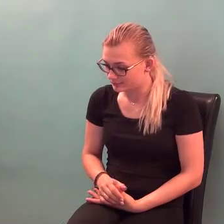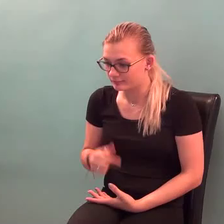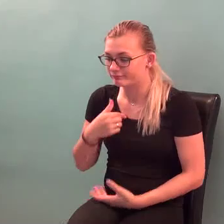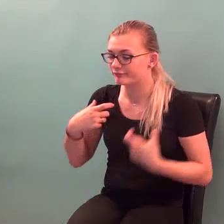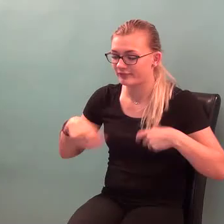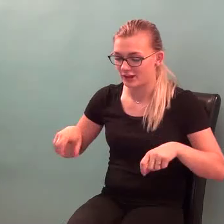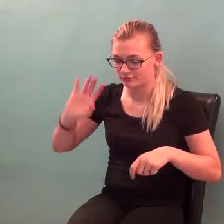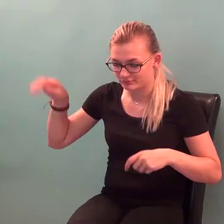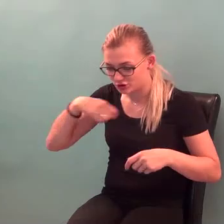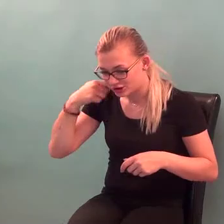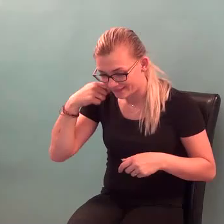Jadę na wieś do dziadka.